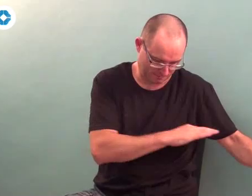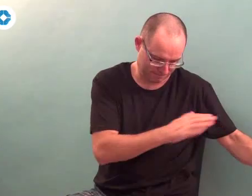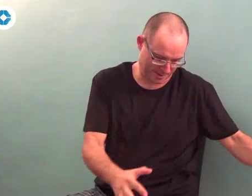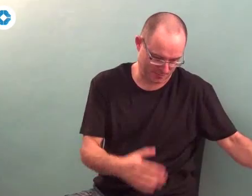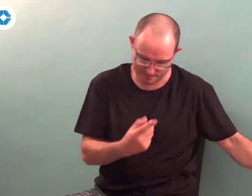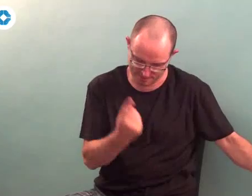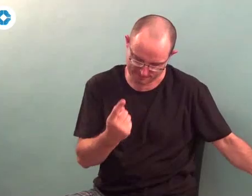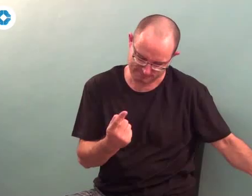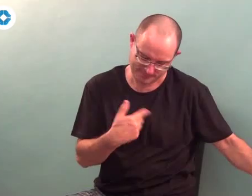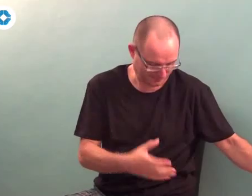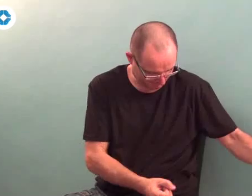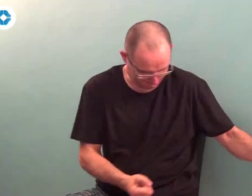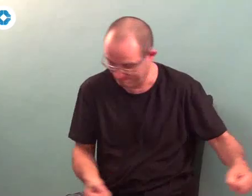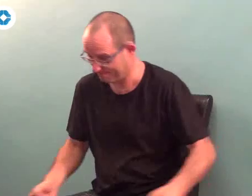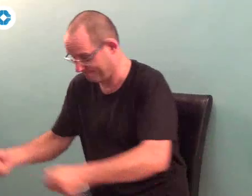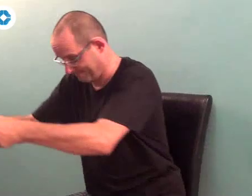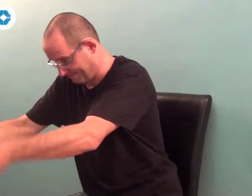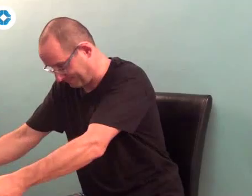Dziwi się, ale podnosi kosz i przenosi go blisko roweru.